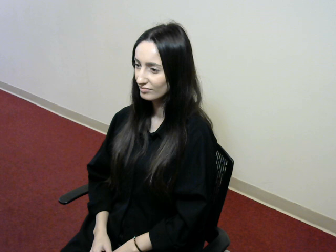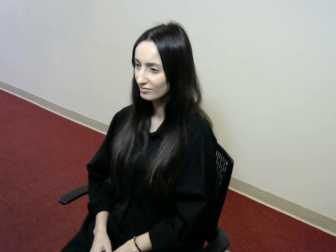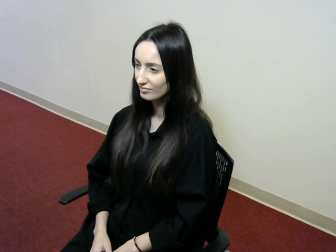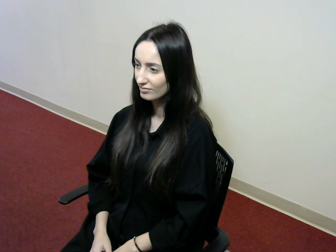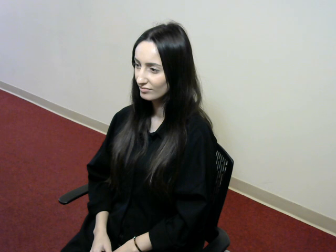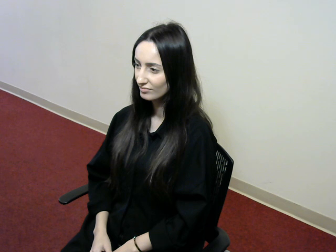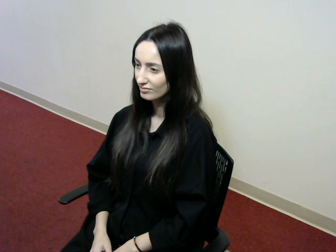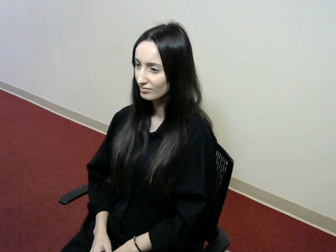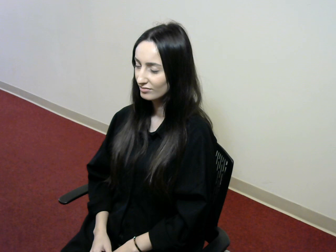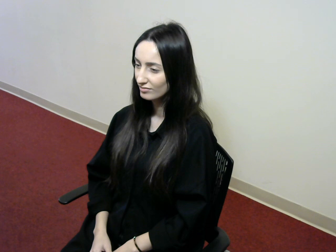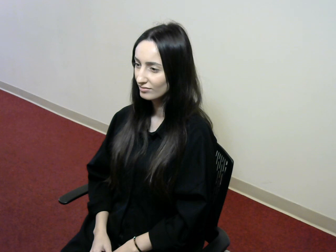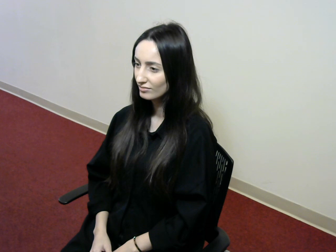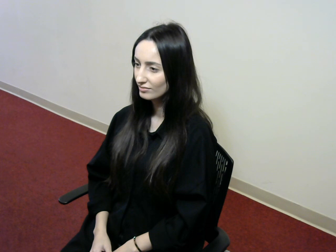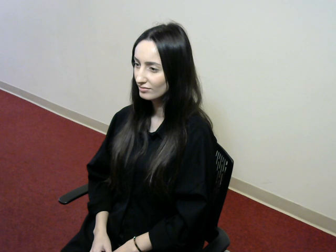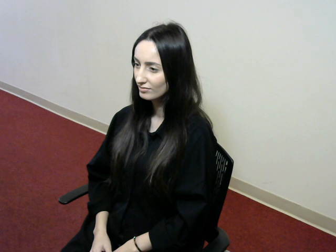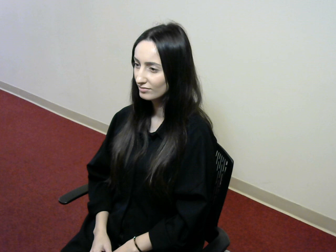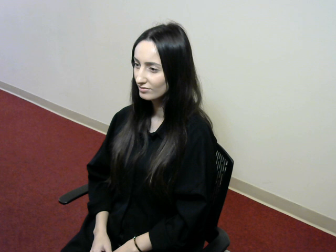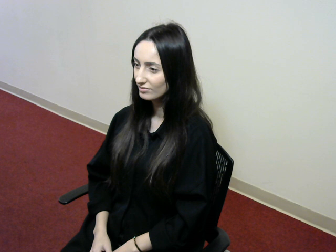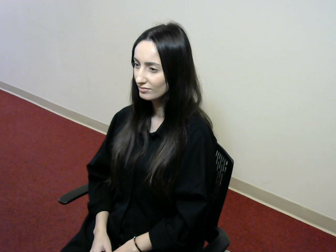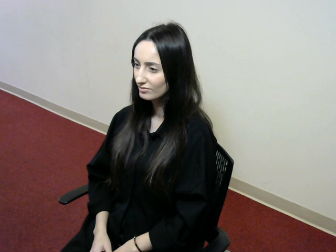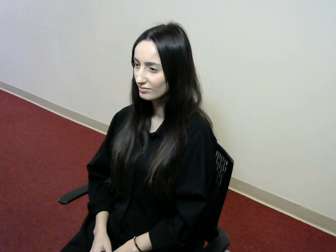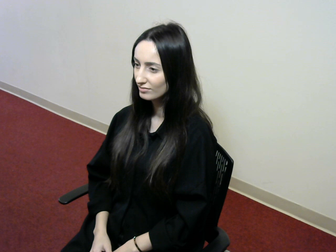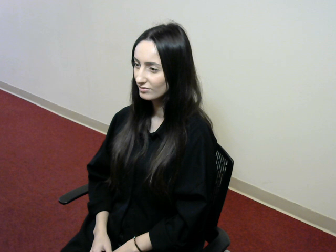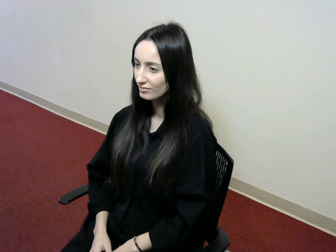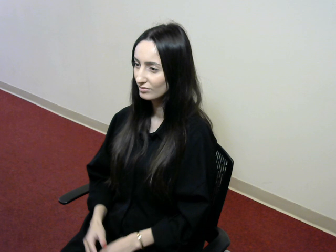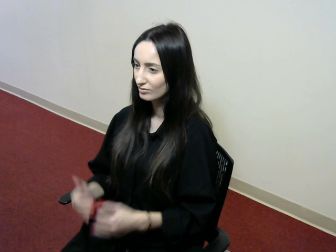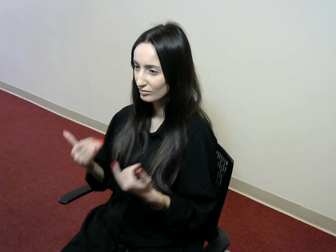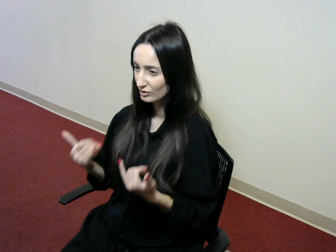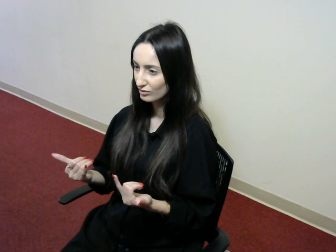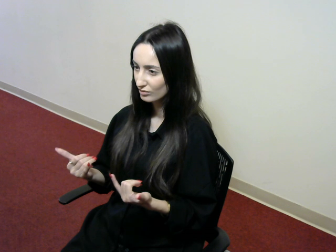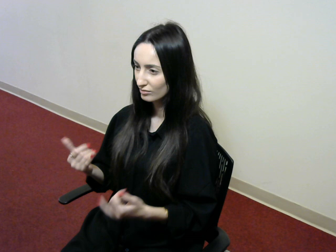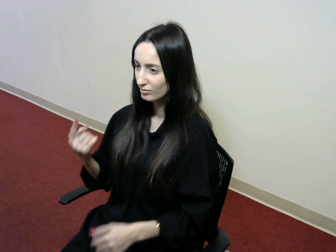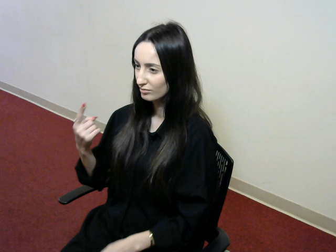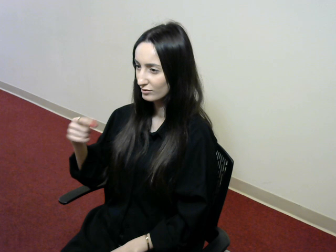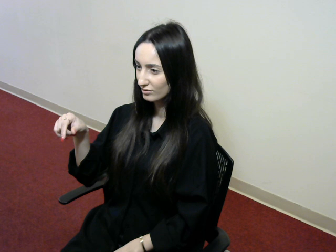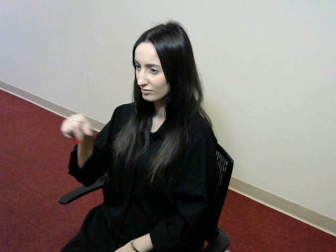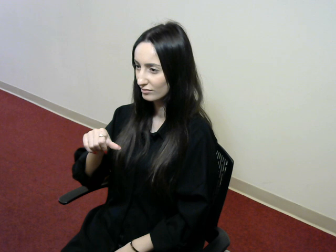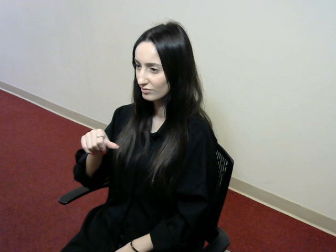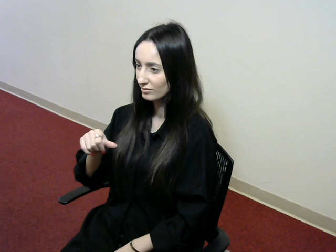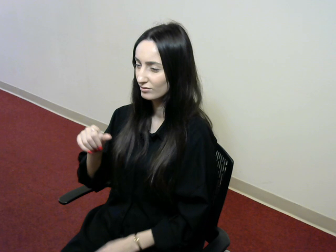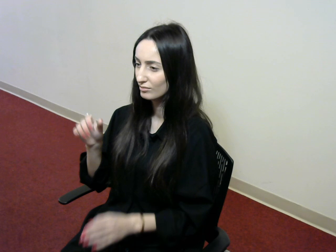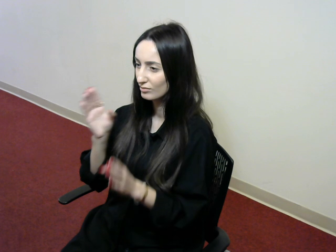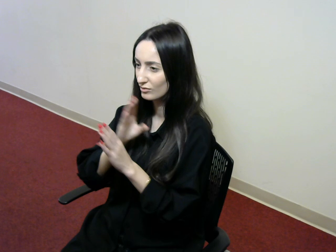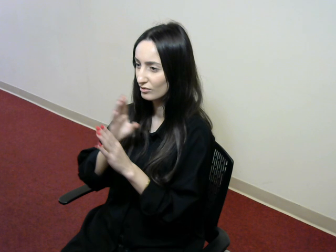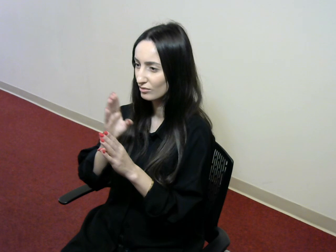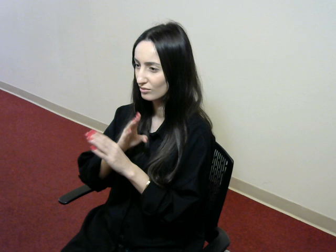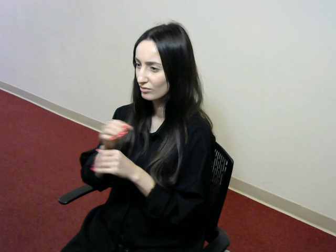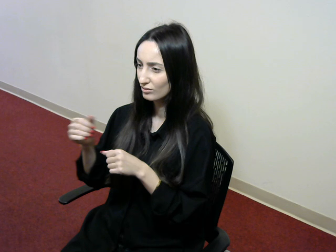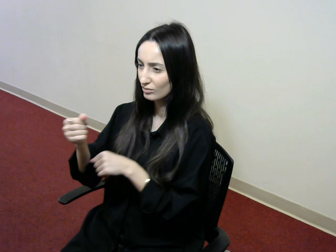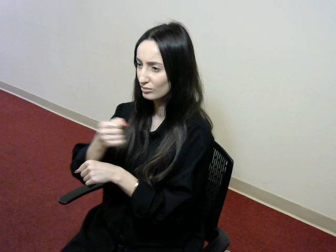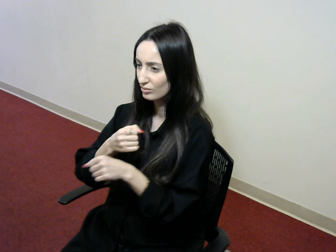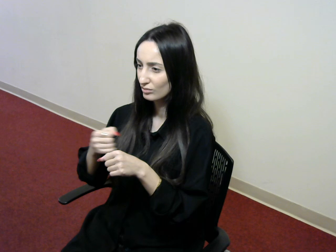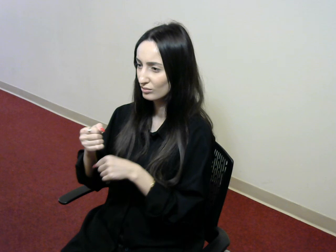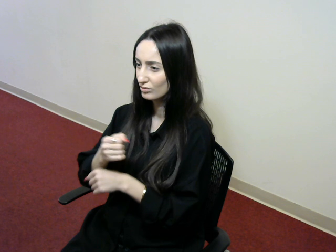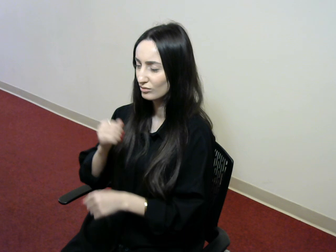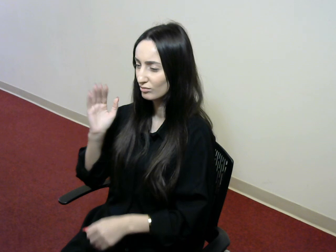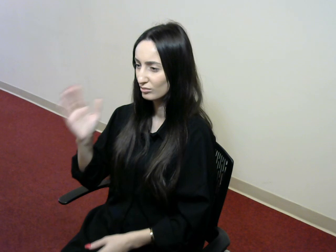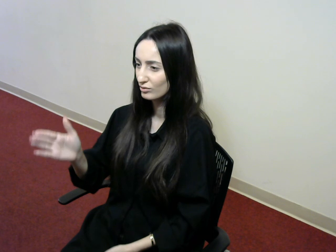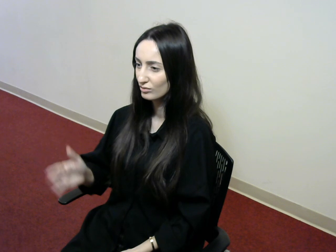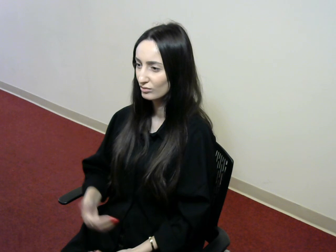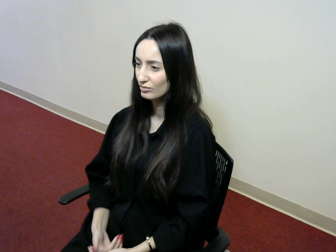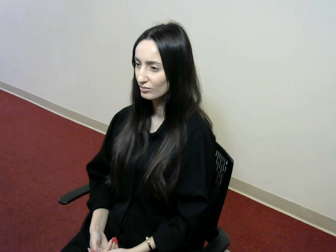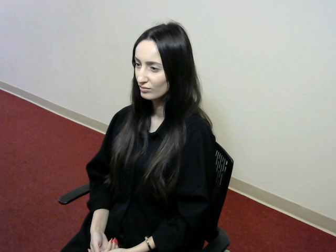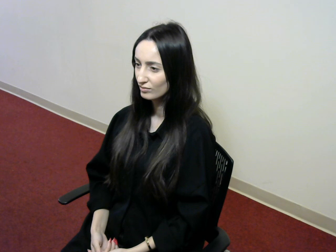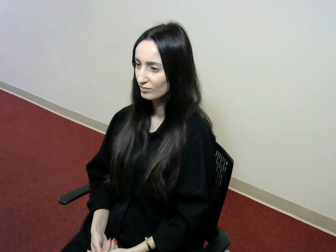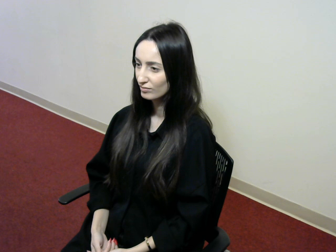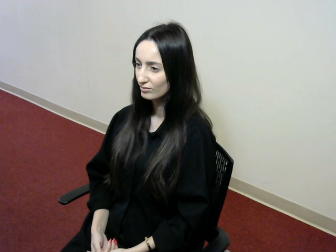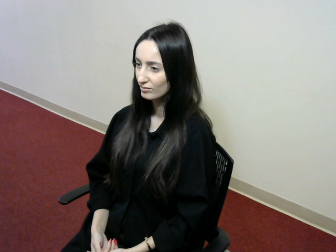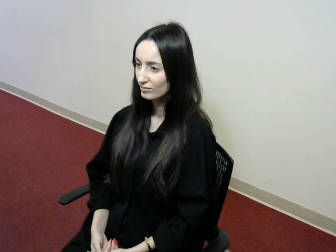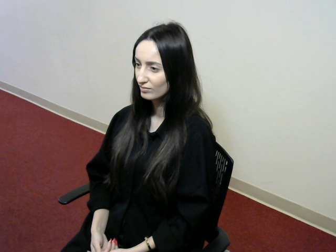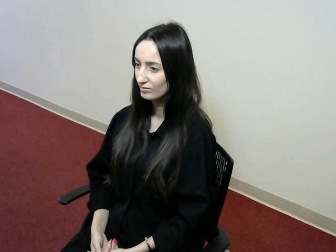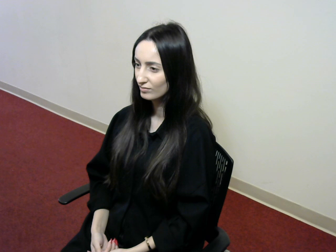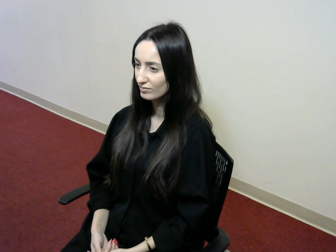Bu həftə hava küləkli olacaq